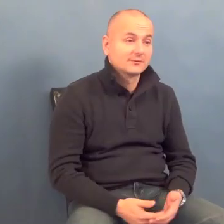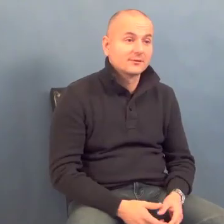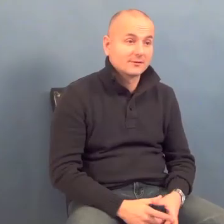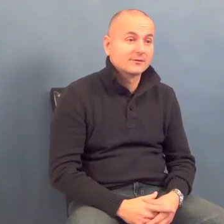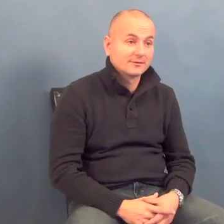Na przykład.